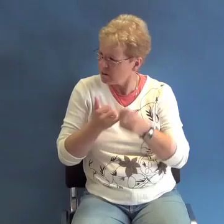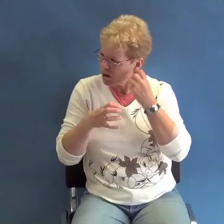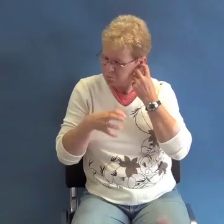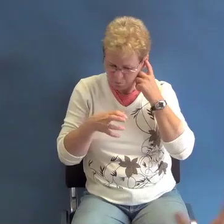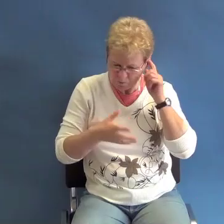Hamburger.